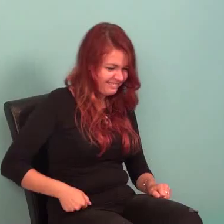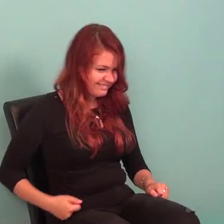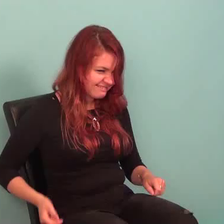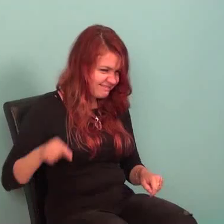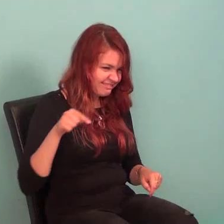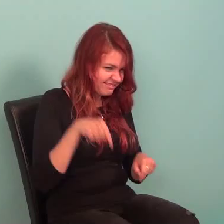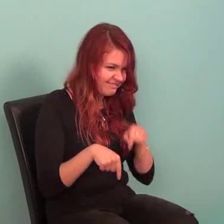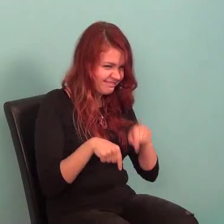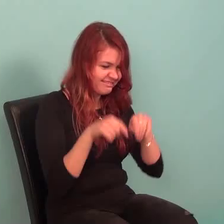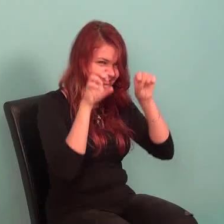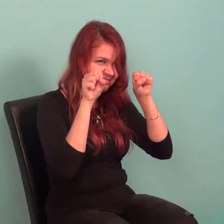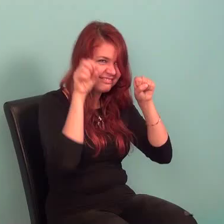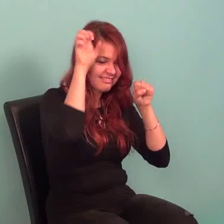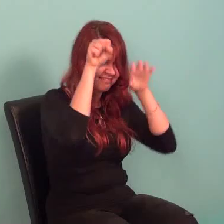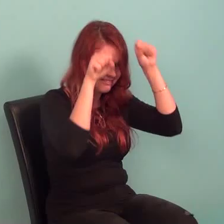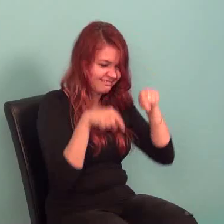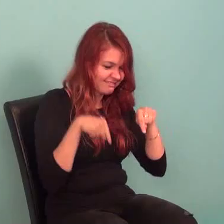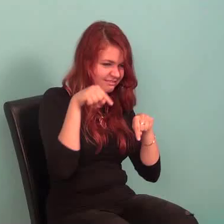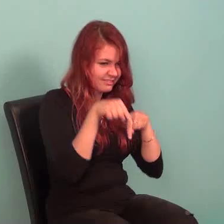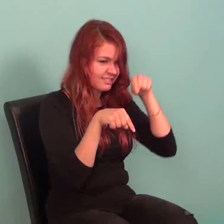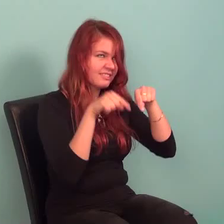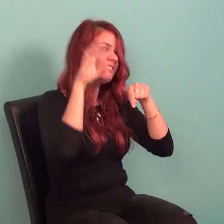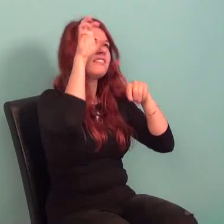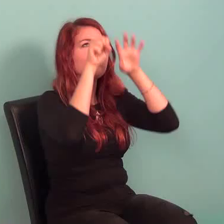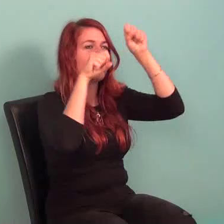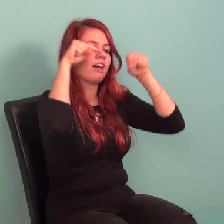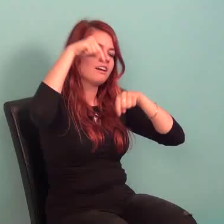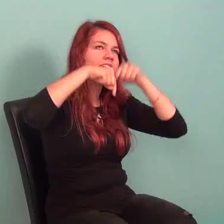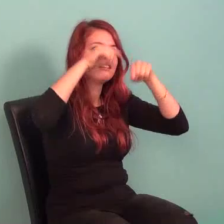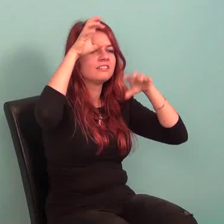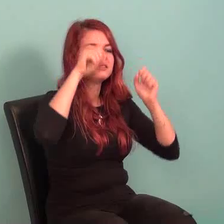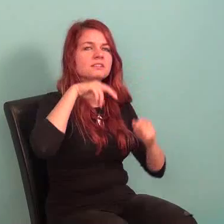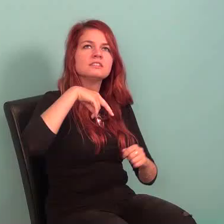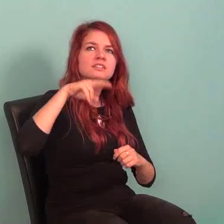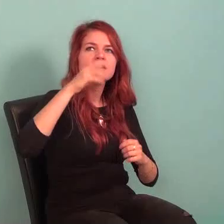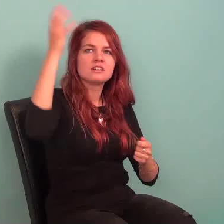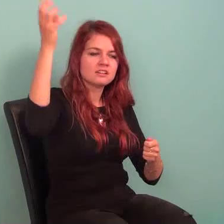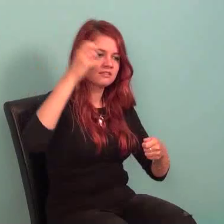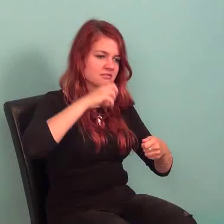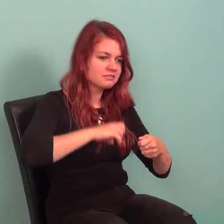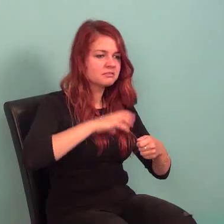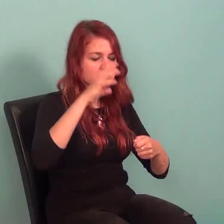Wchodzi na drabinę, przygląda się i zbiera gruszki.